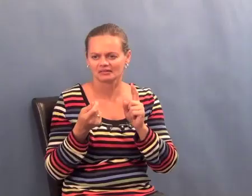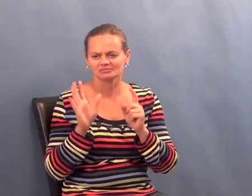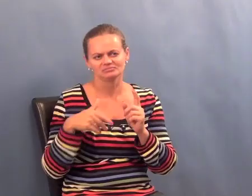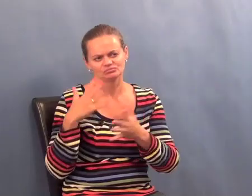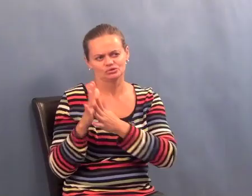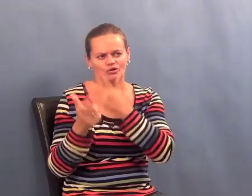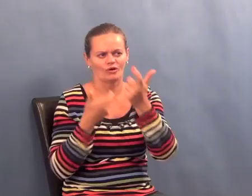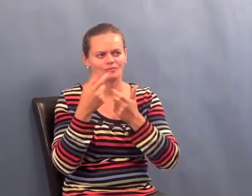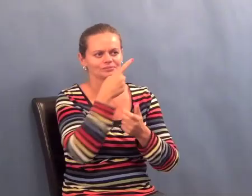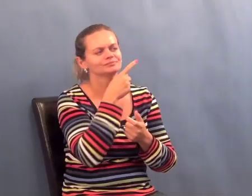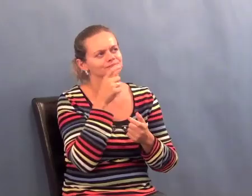"- OK, proszę to zrobić"